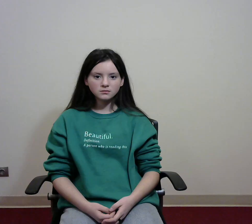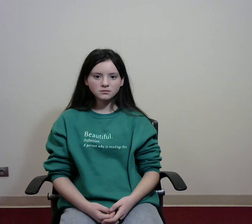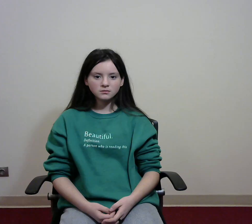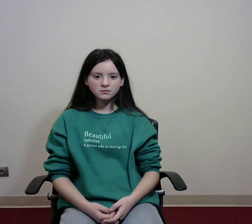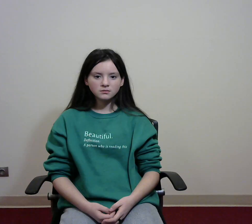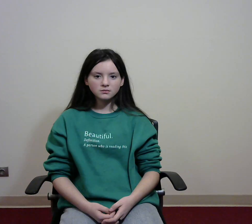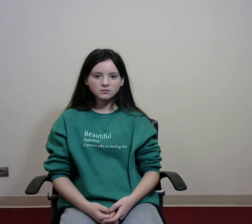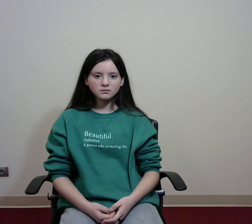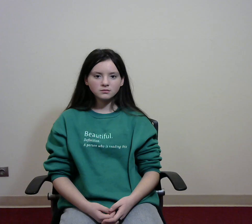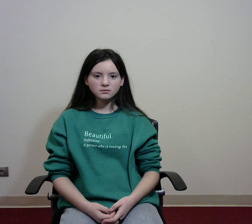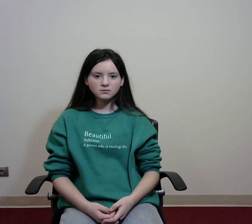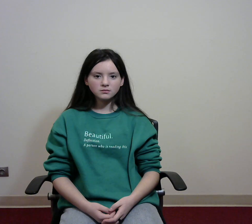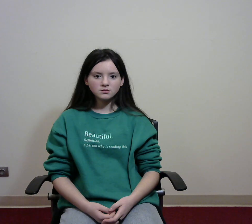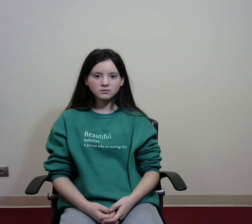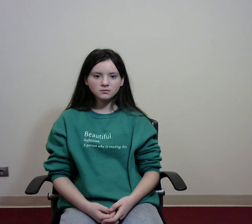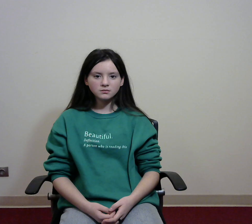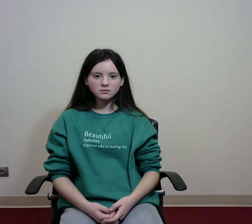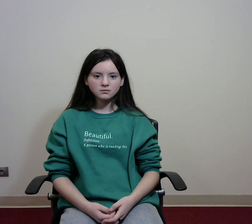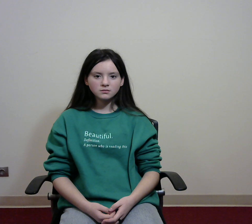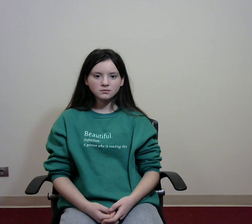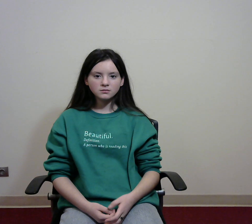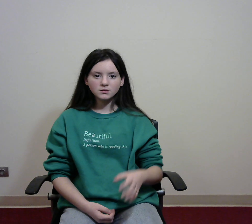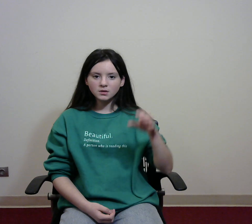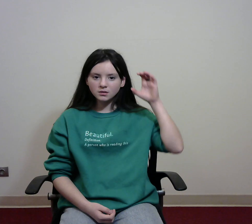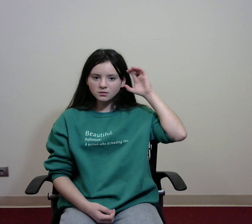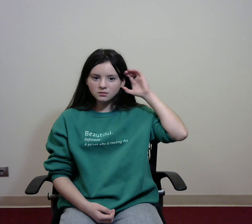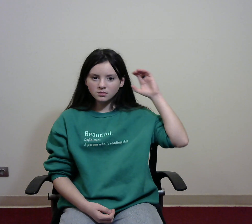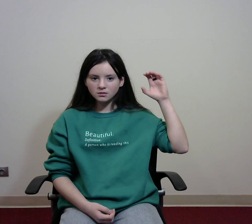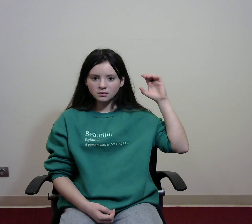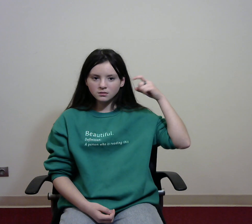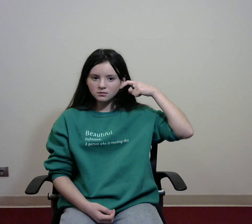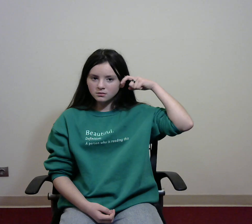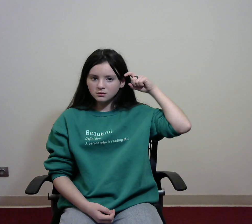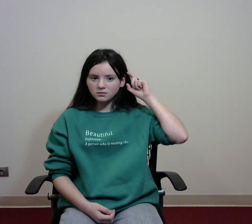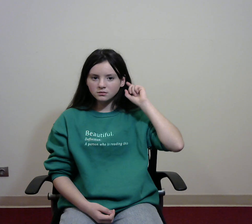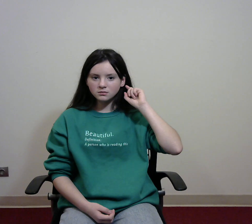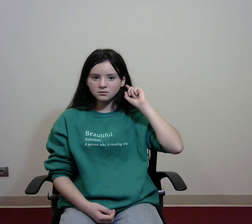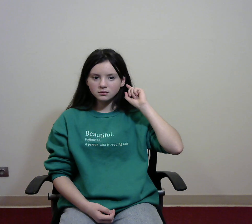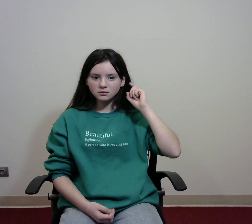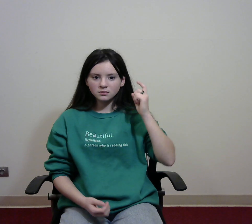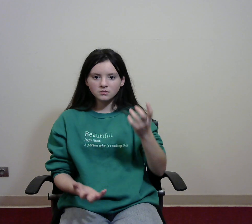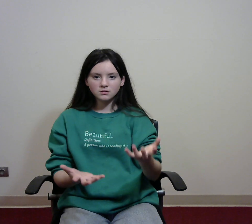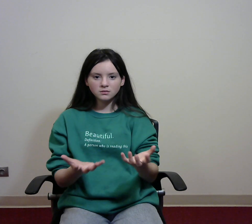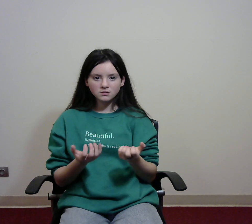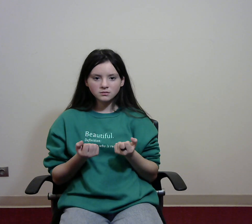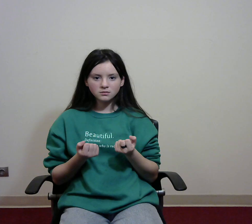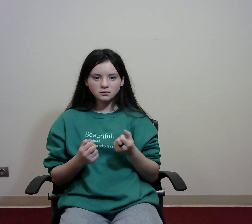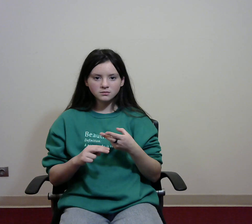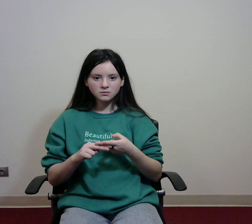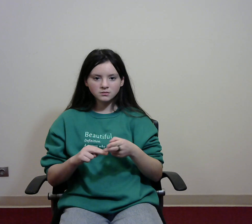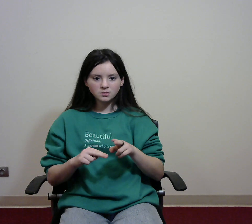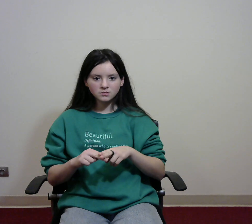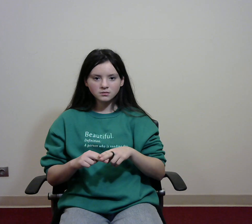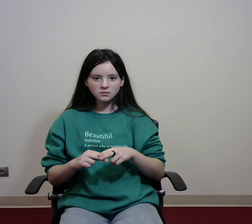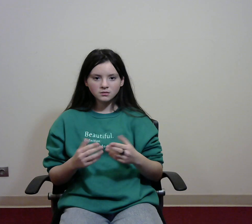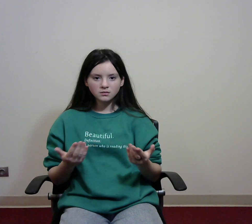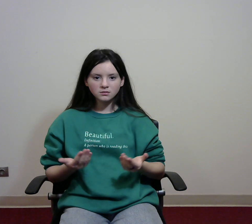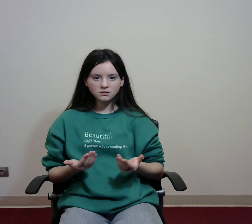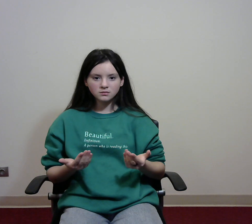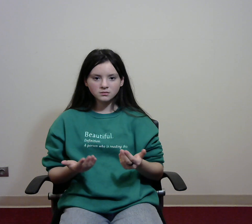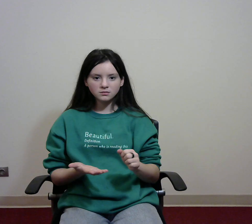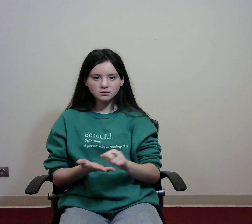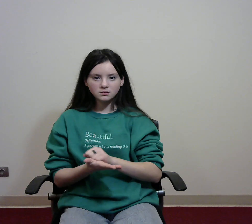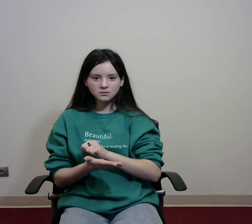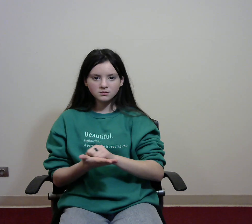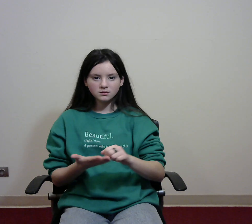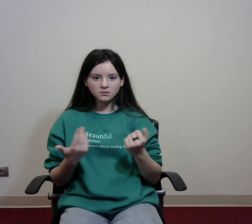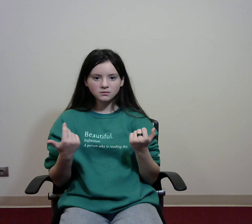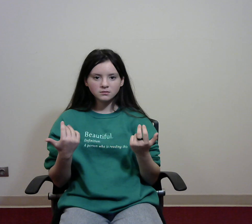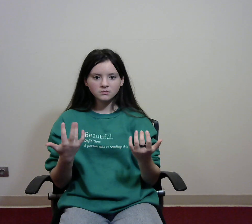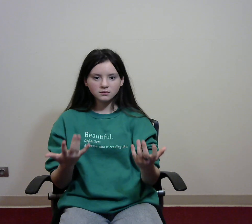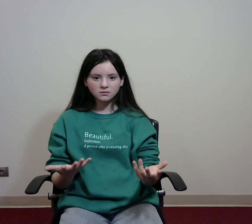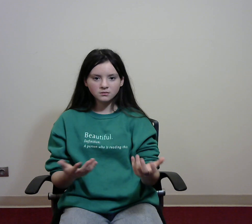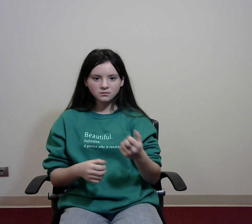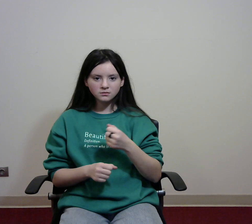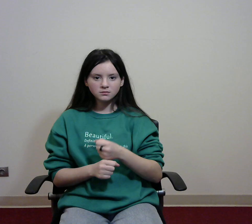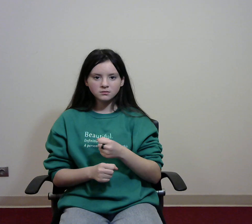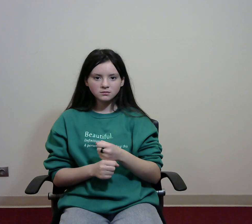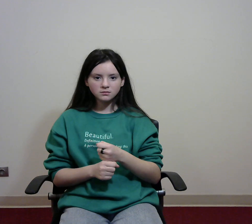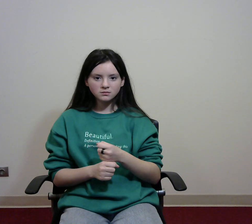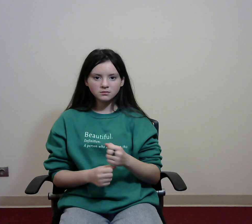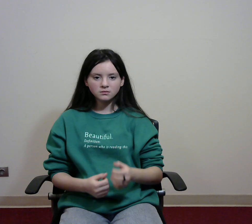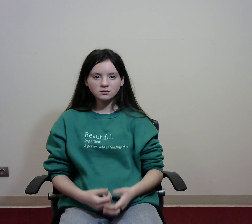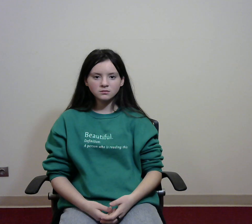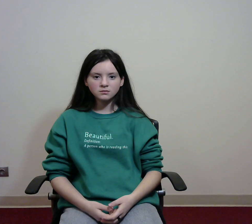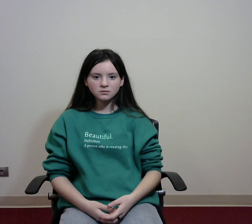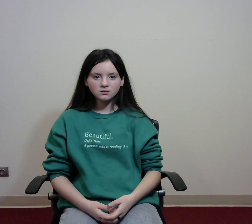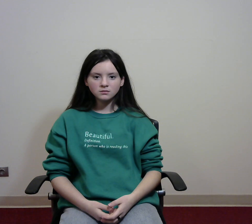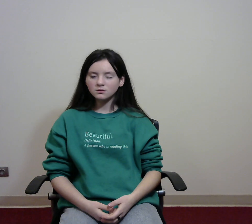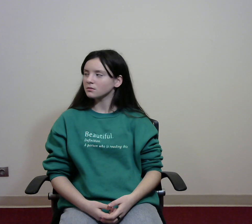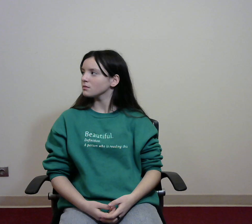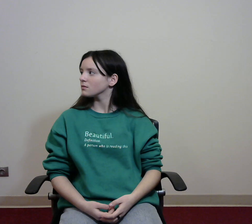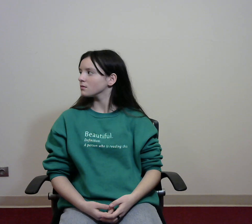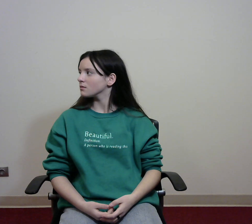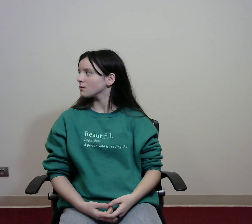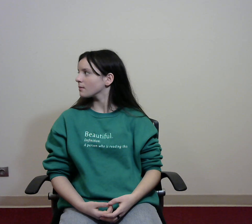Eşitmə aparatı alınması üçün hansı sənədlər tələb edilir?